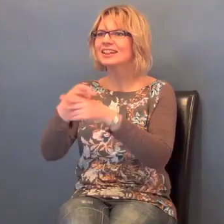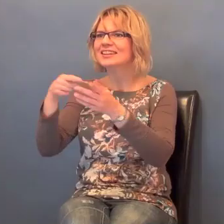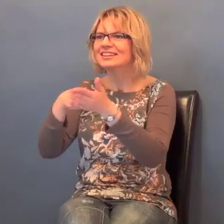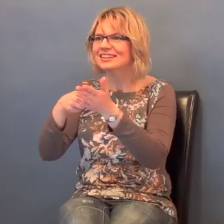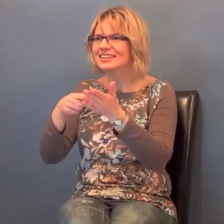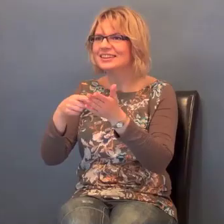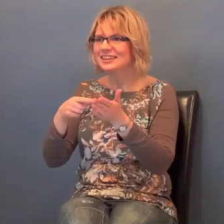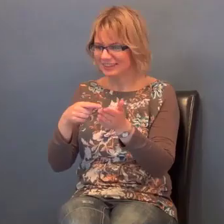Jaki termin?